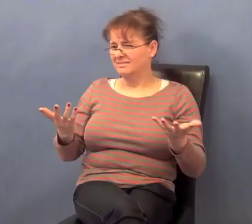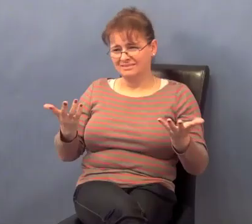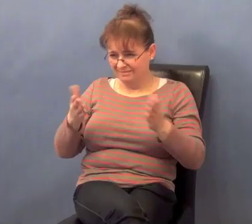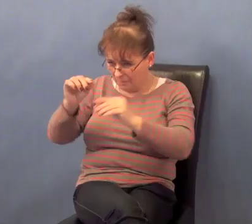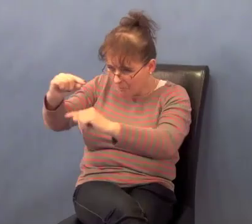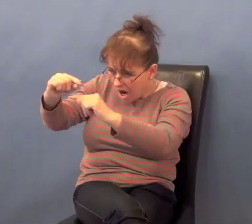Nie tak.